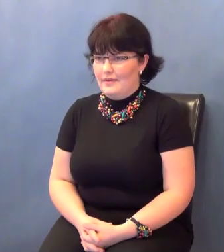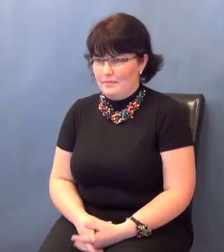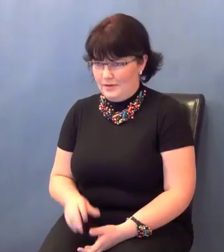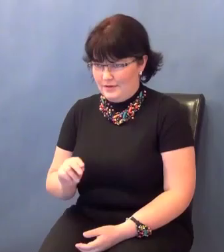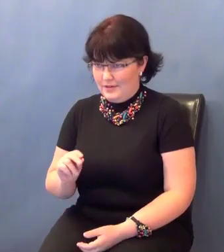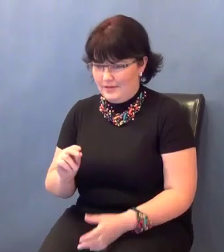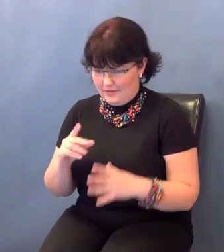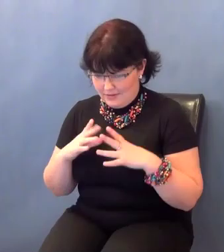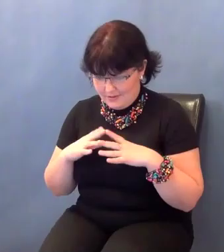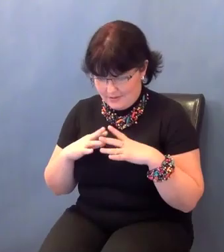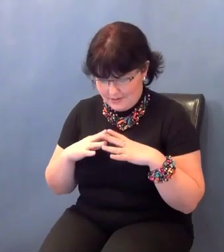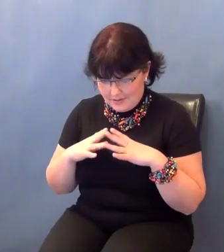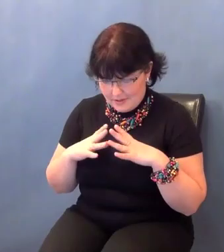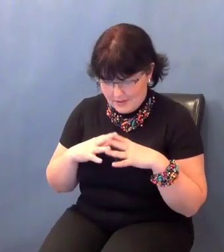W poniedziałek mam wolne.